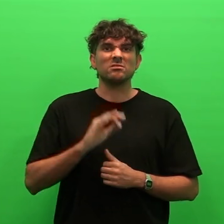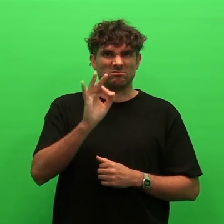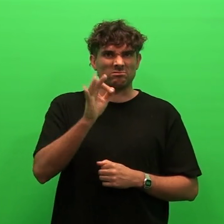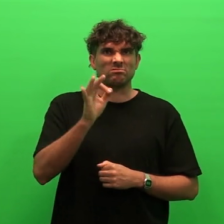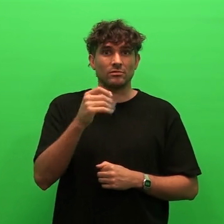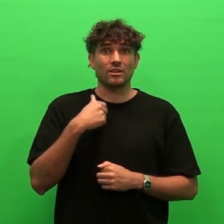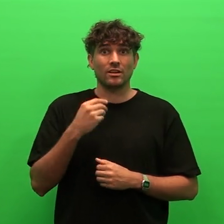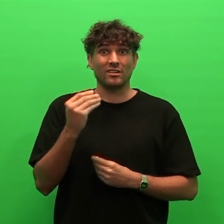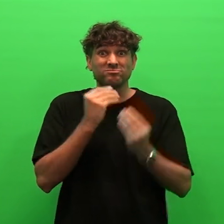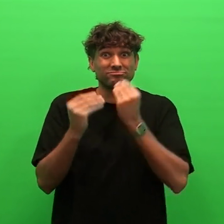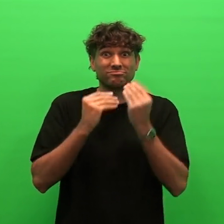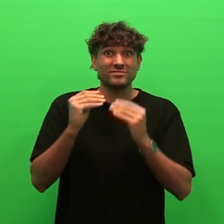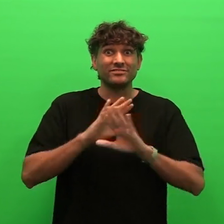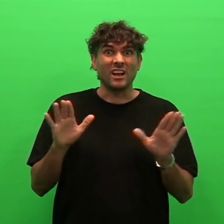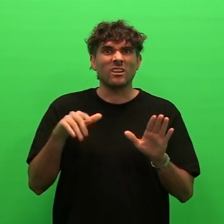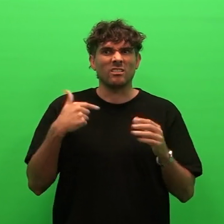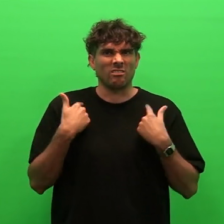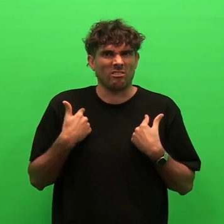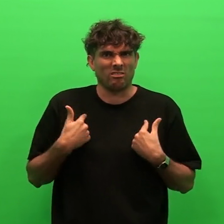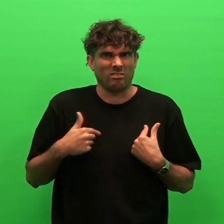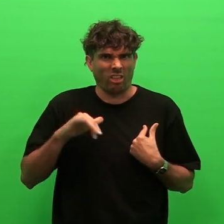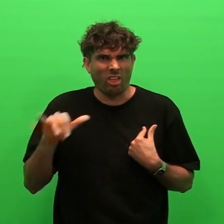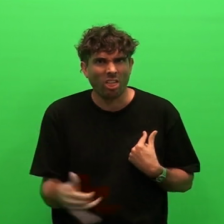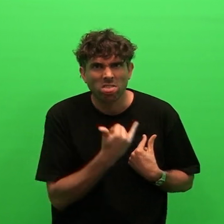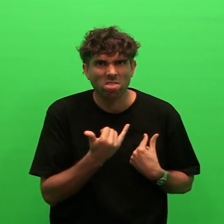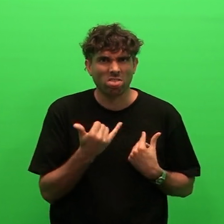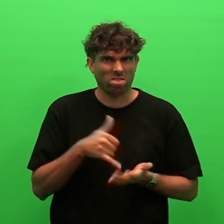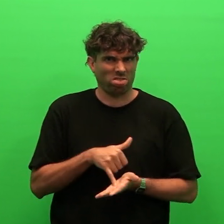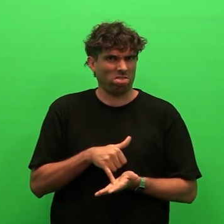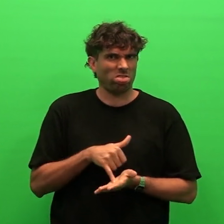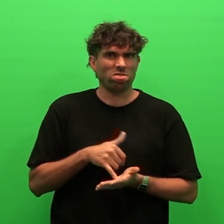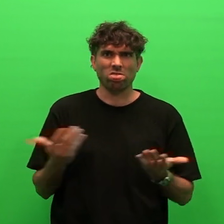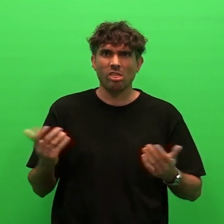Sí, després de menjar estic molt cansat, em sento dèbil, no ho sé.